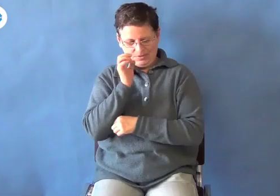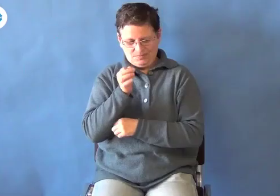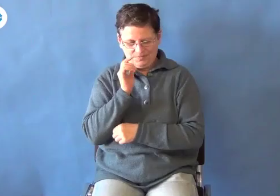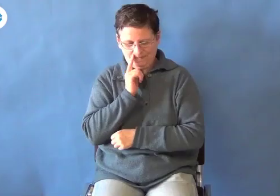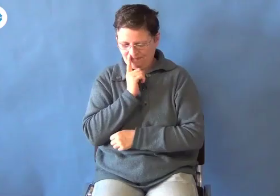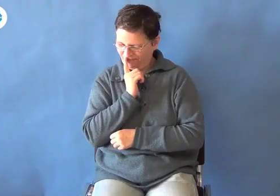Dobrze.